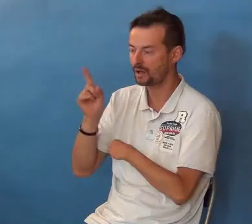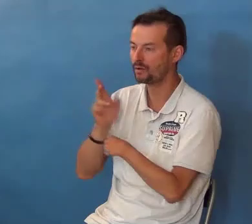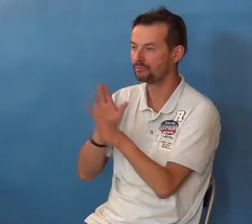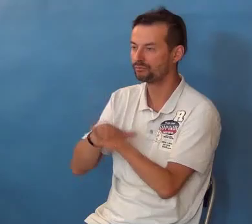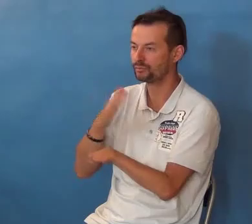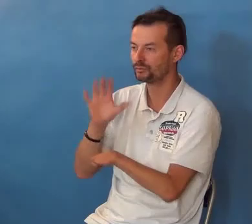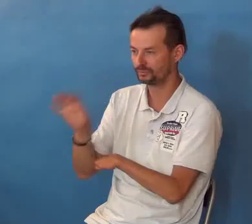Tylko dla nudystów.